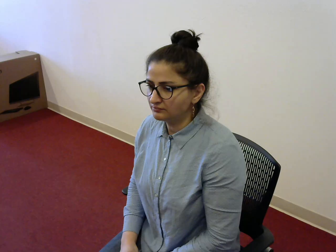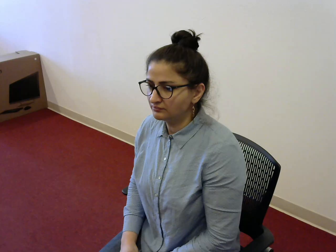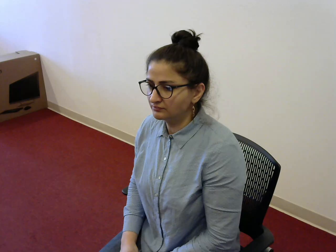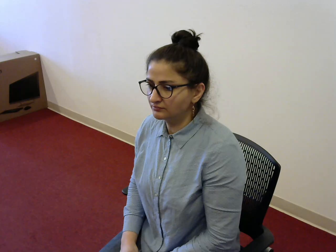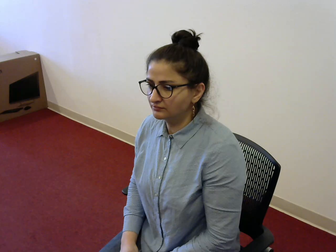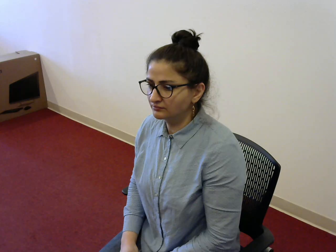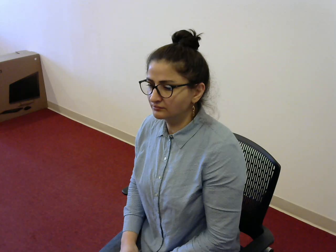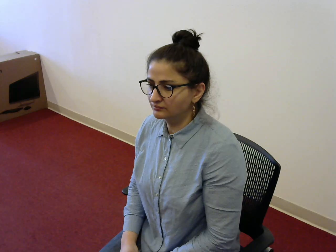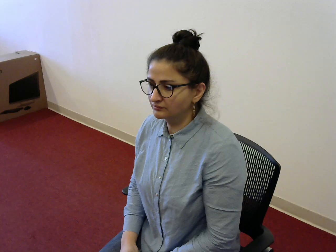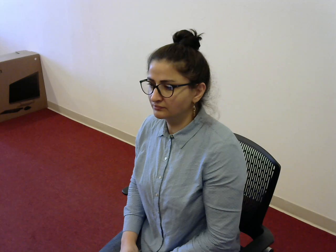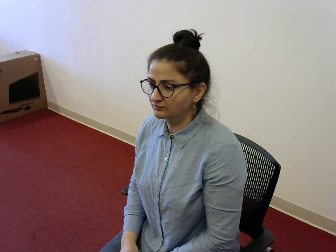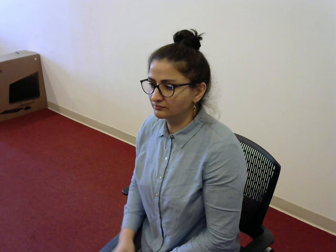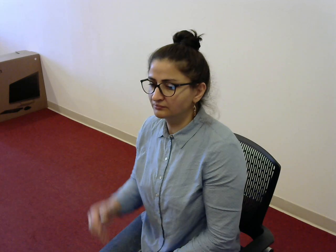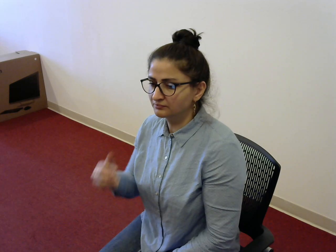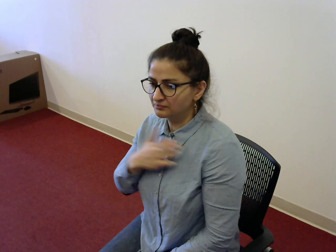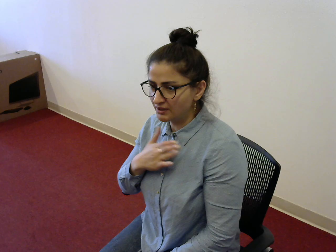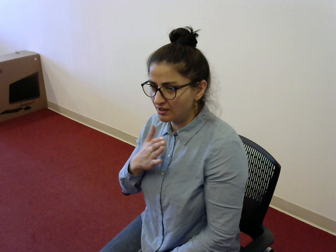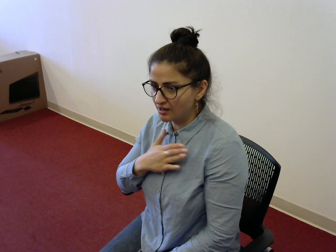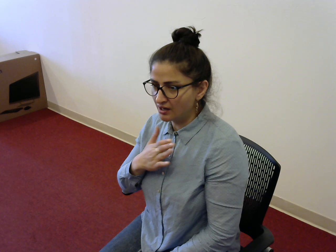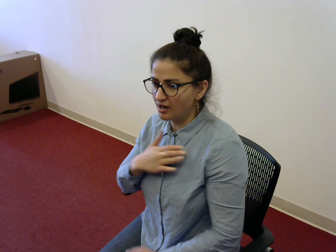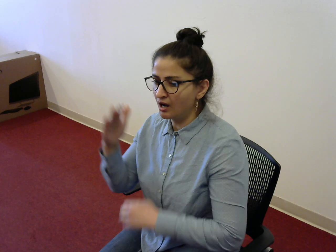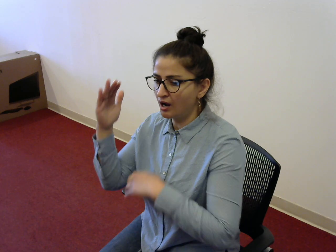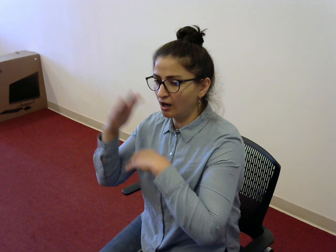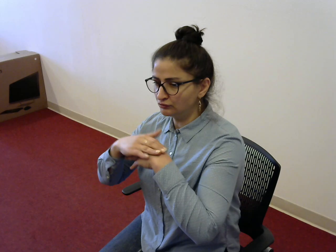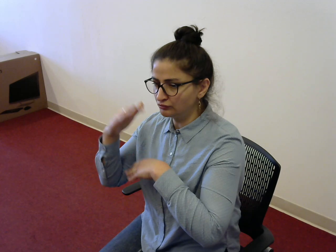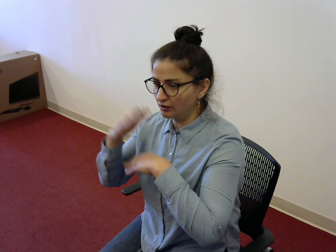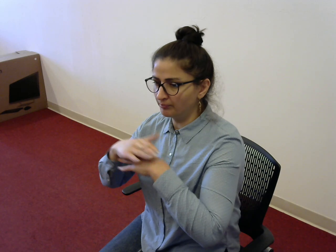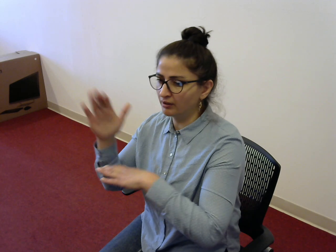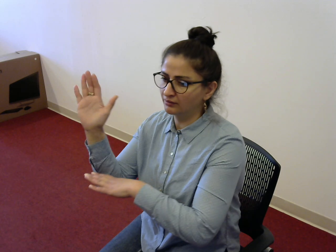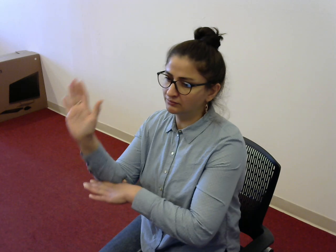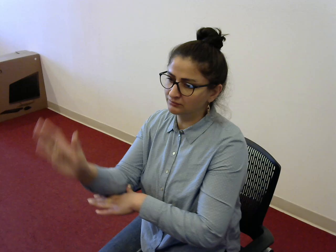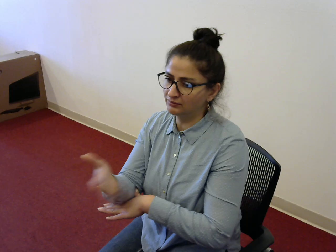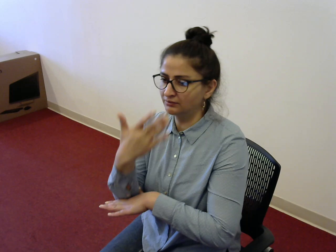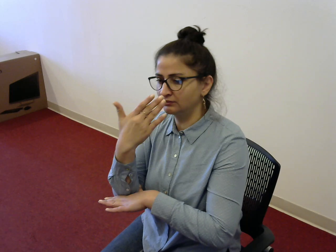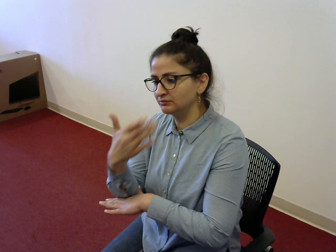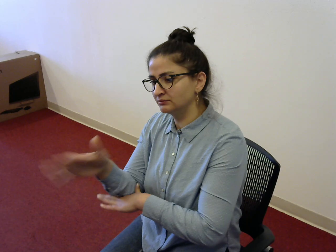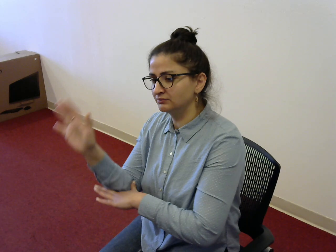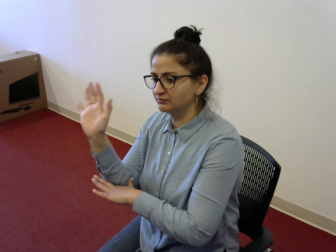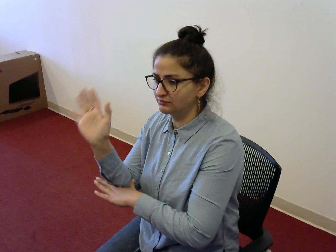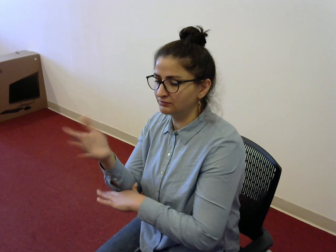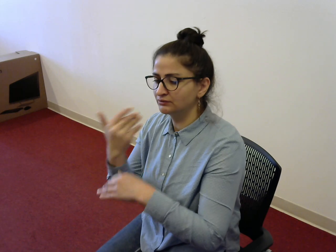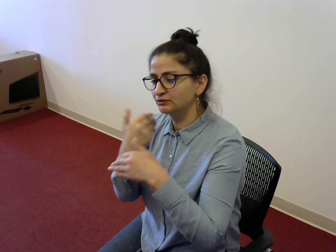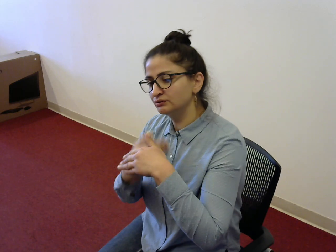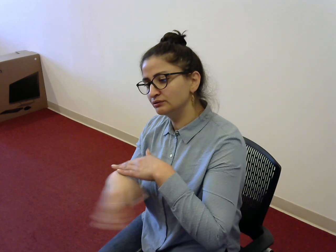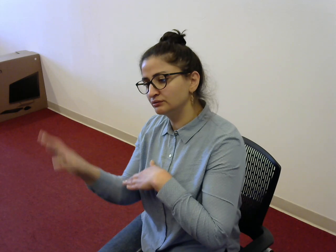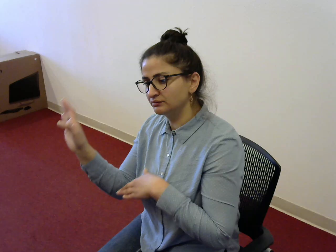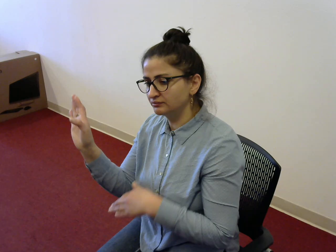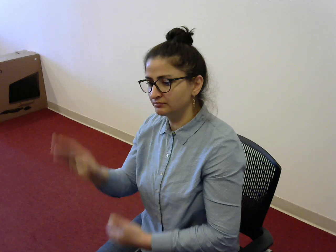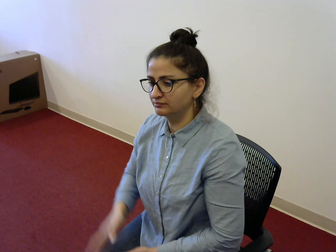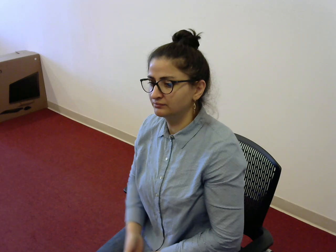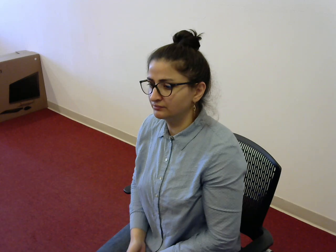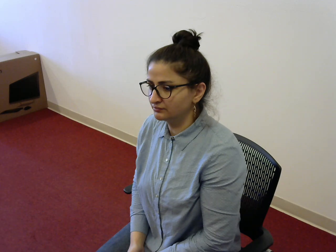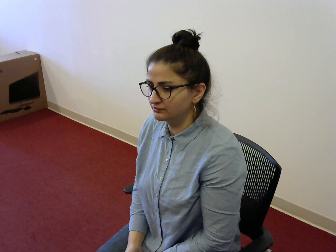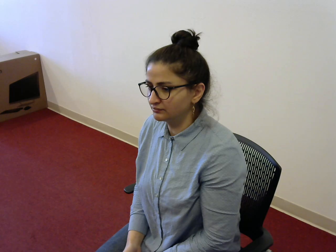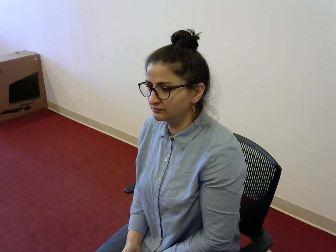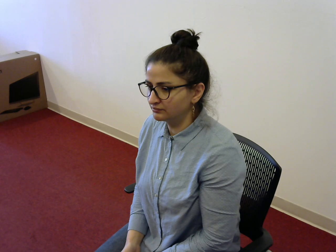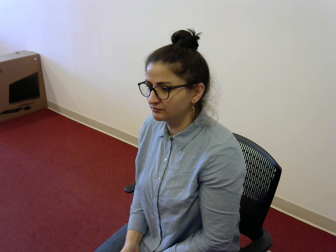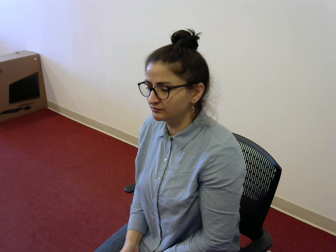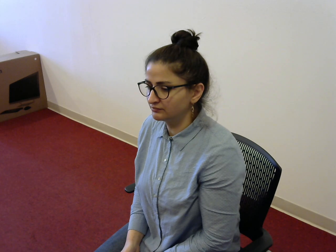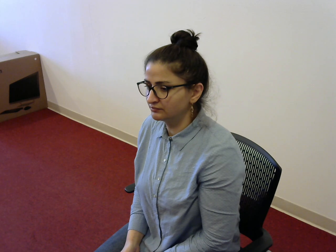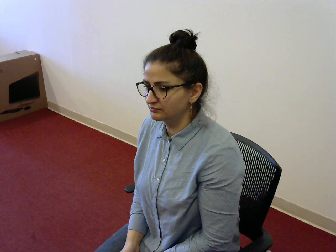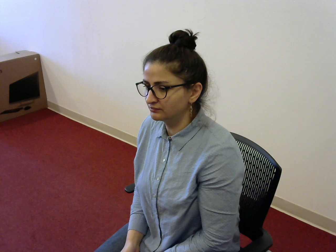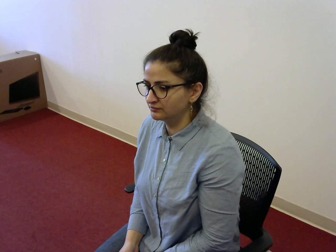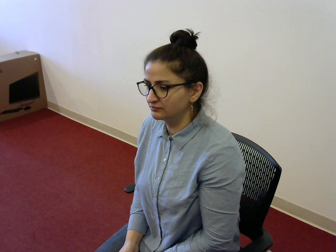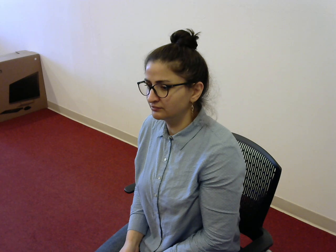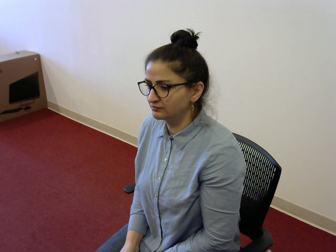Mən axşamlar gəzməyə çıxıram